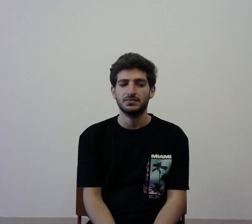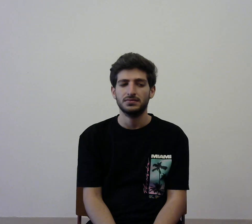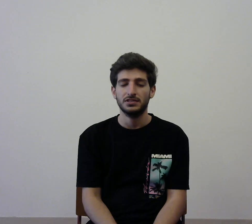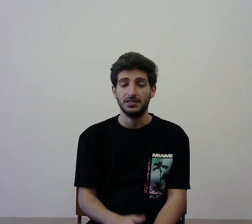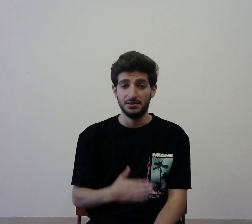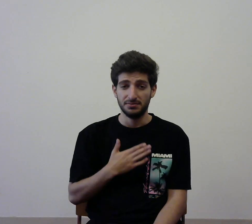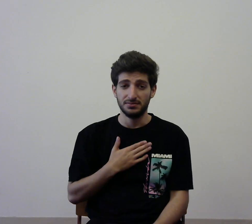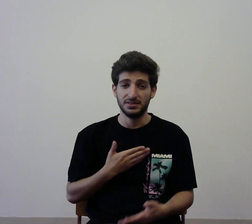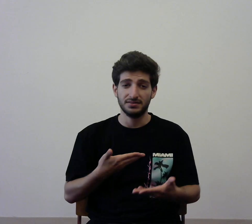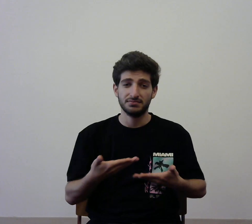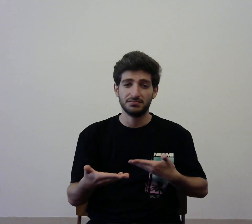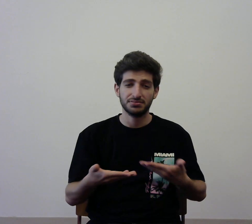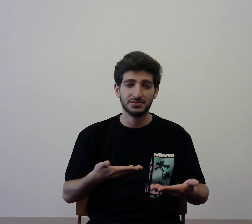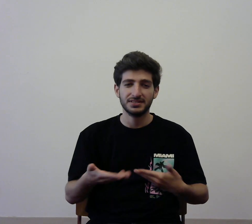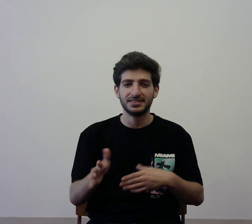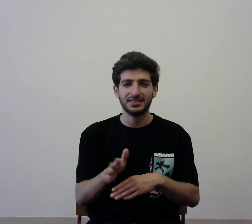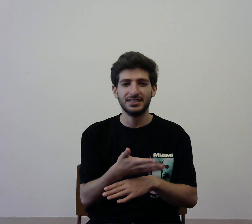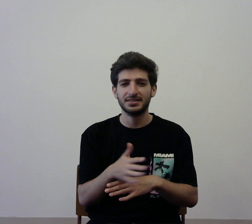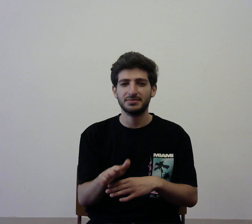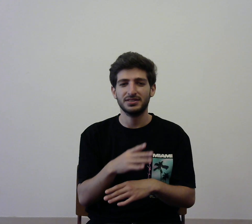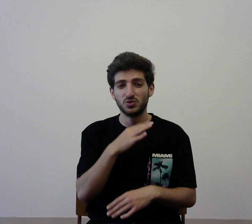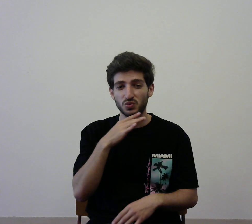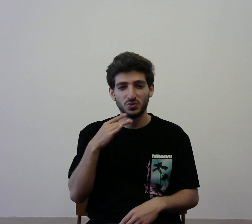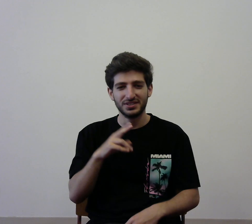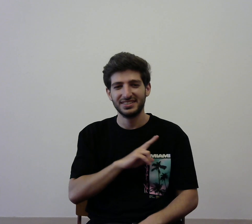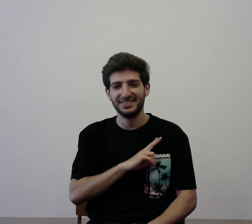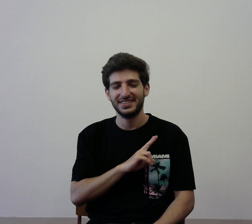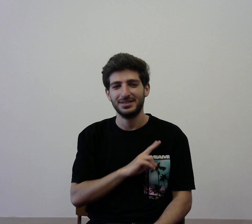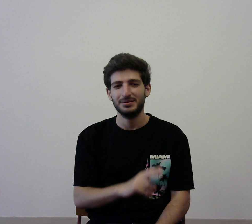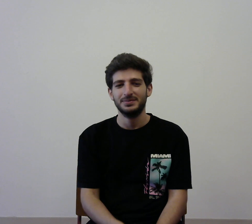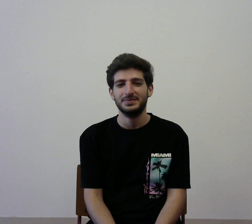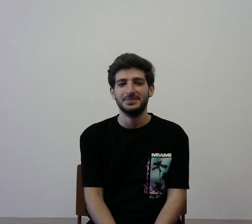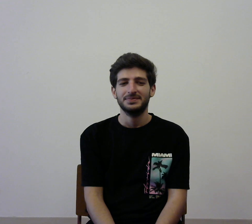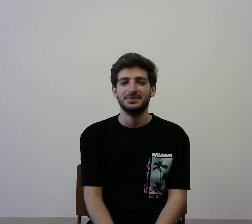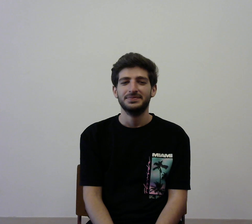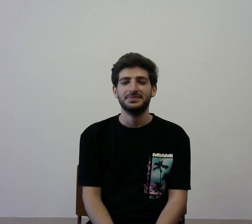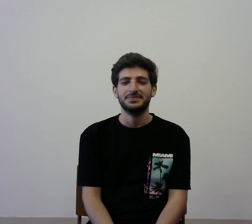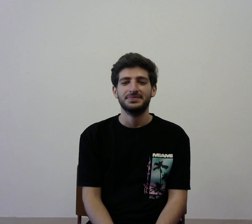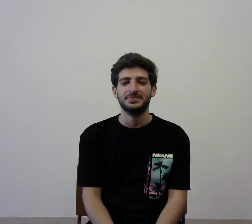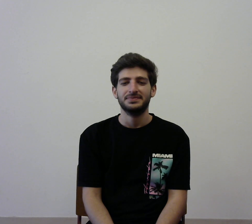Mən piyada gəzməyi çox sevirəm